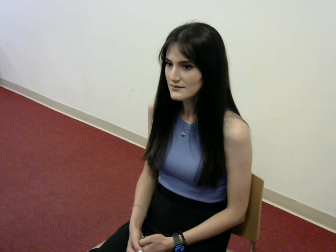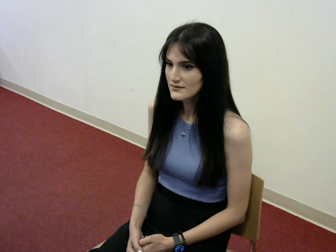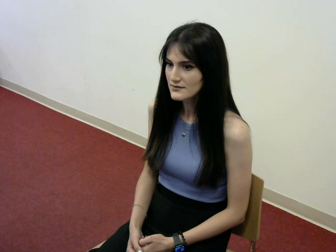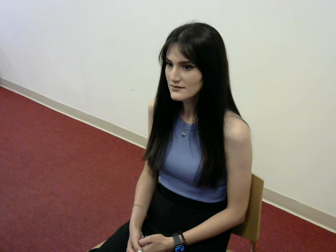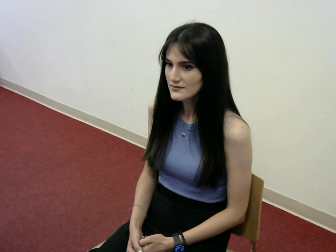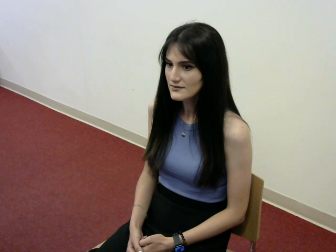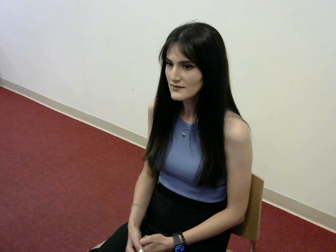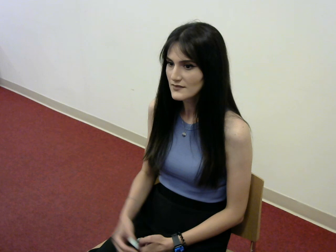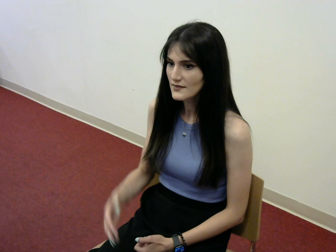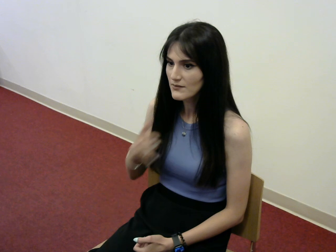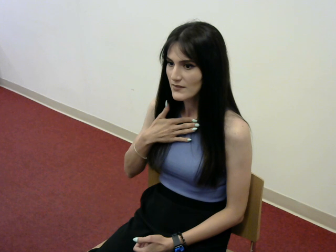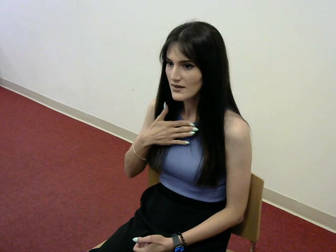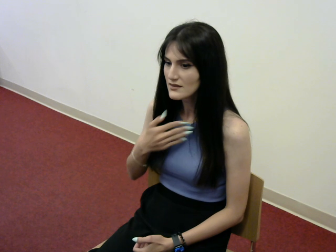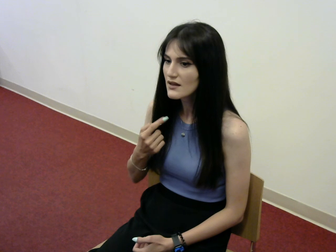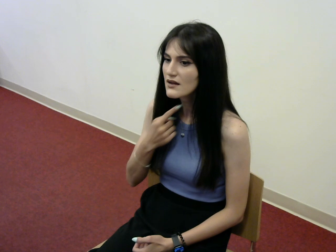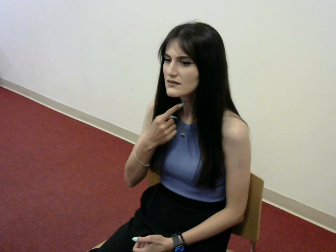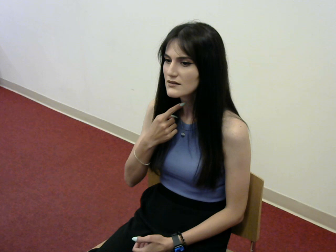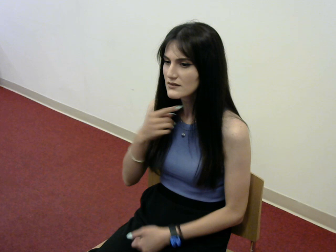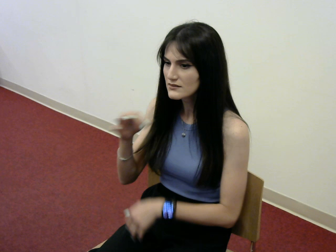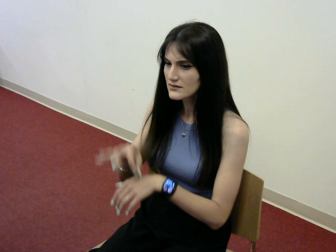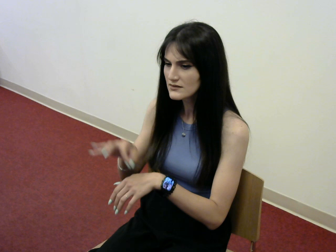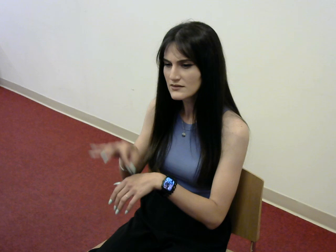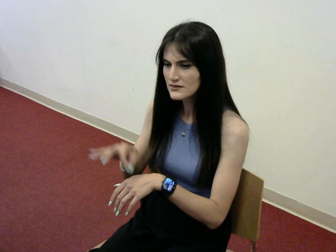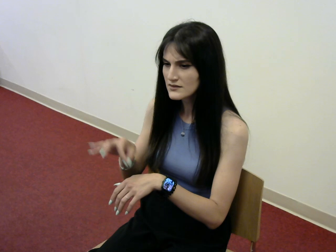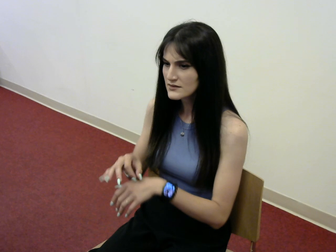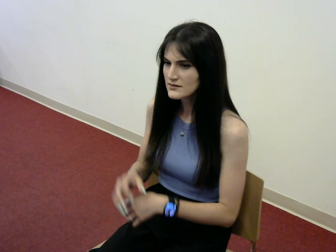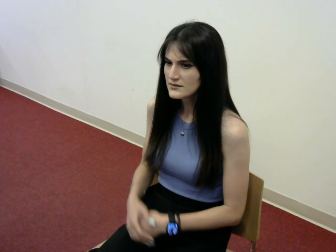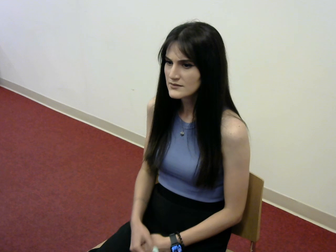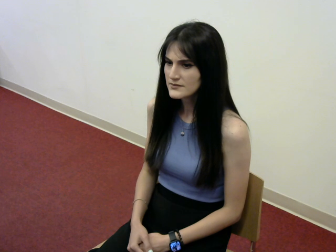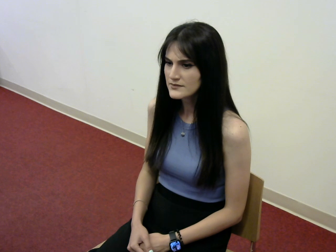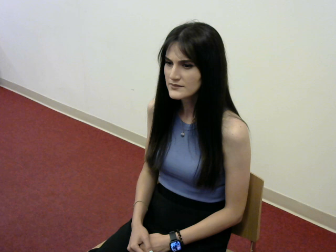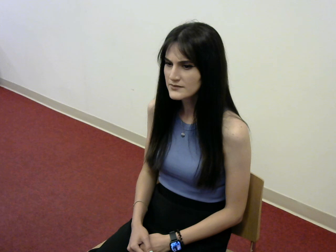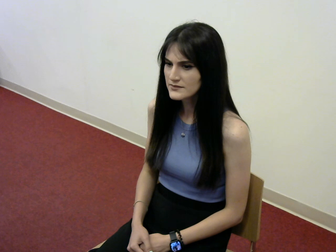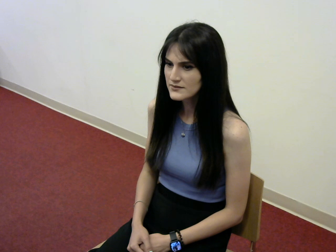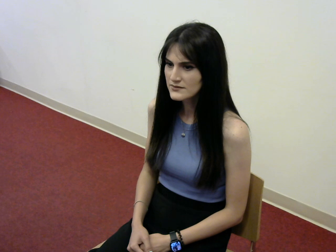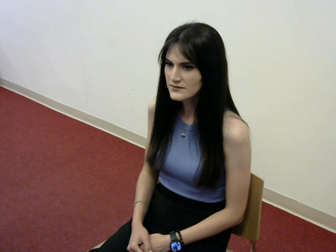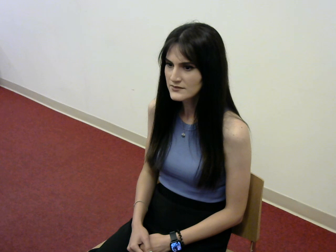Mənim boğazım ağrıyır